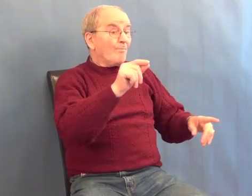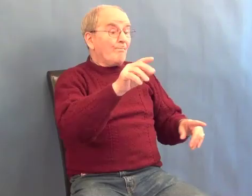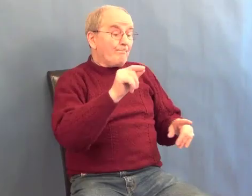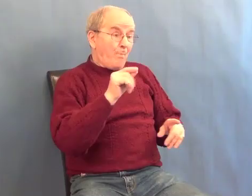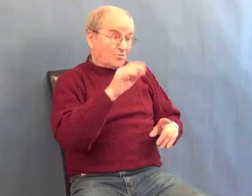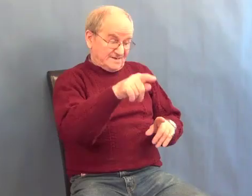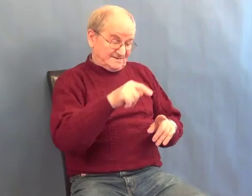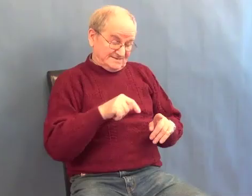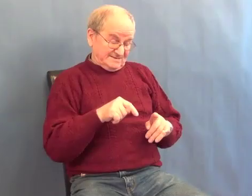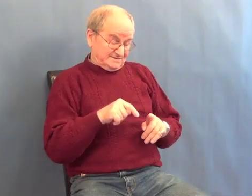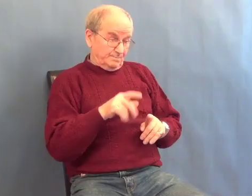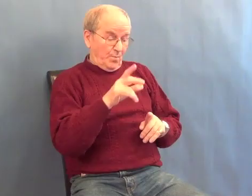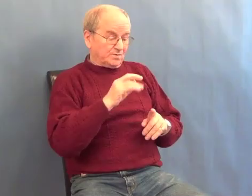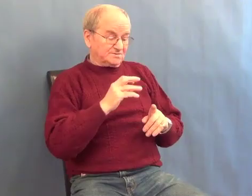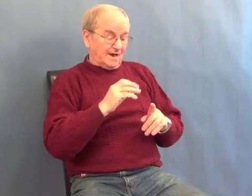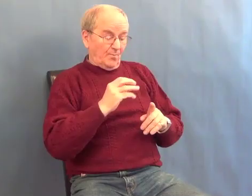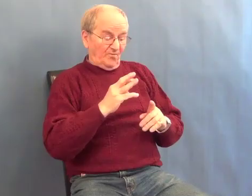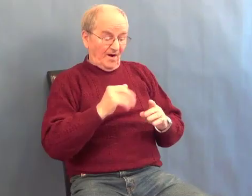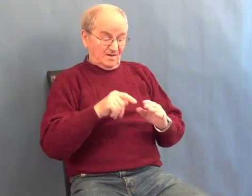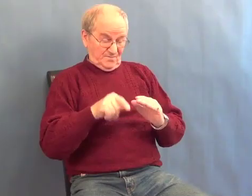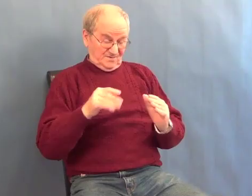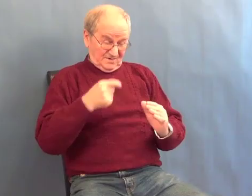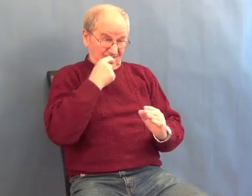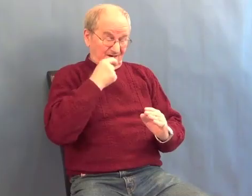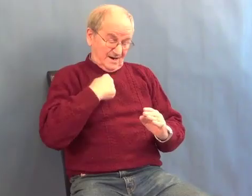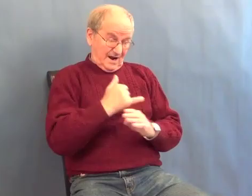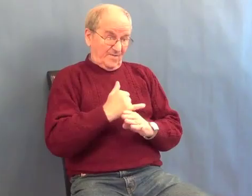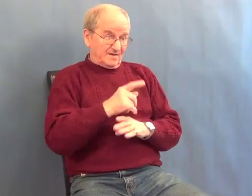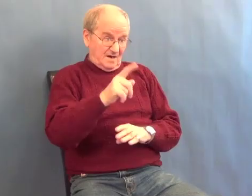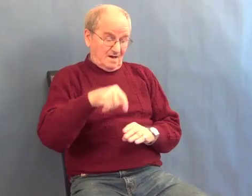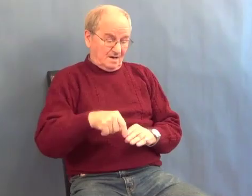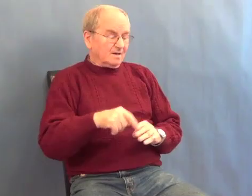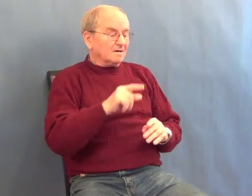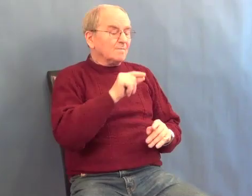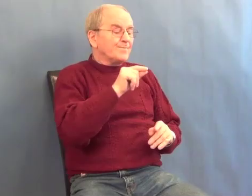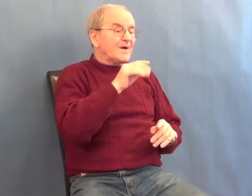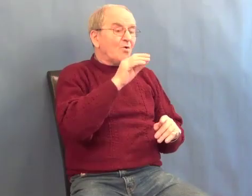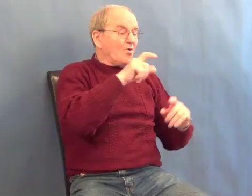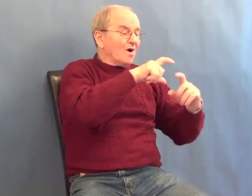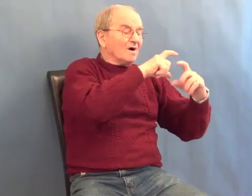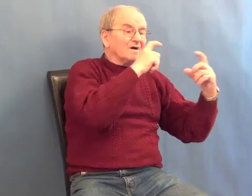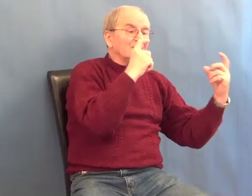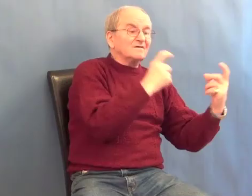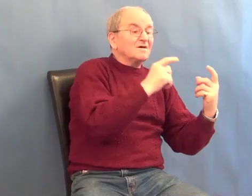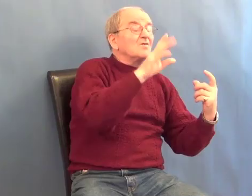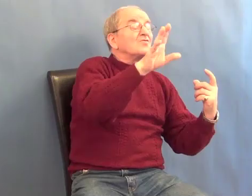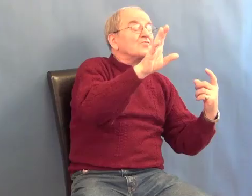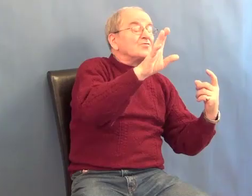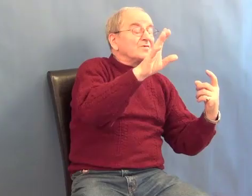Przy ulicy Podstawowej jest kawiarnia i niedaleko jest bank PKO.